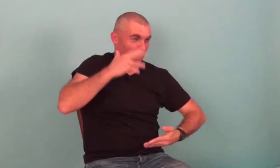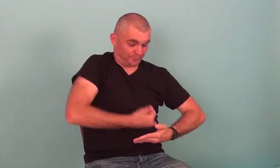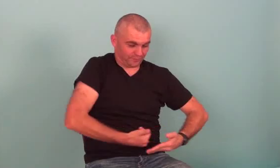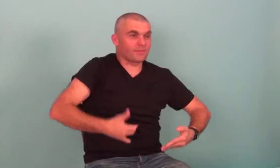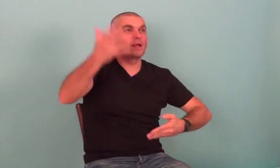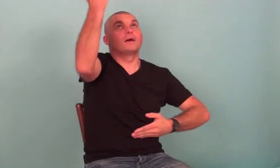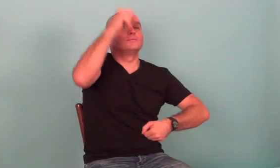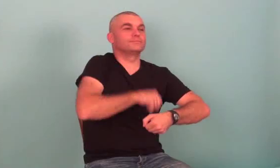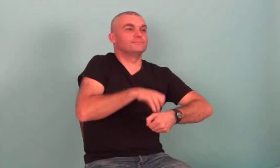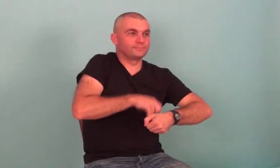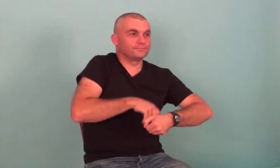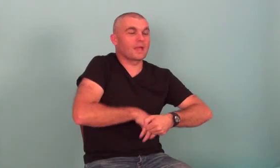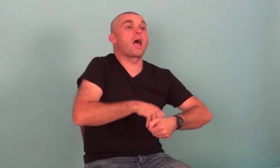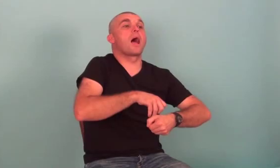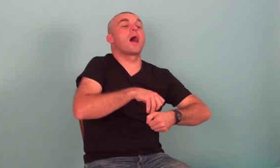Zrywa gruszki i wkłada je do kieszeni fartucha na brzuchu.